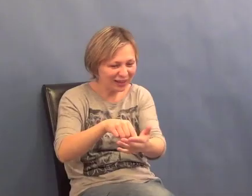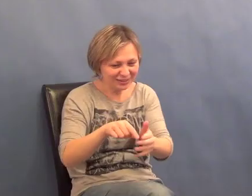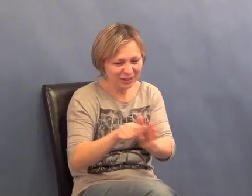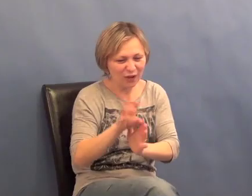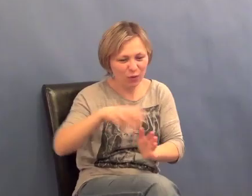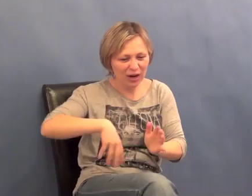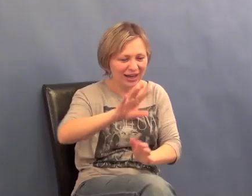Do kręgielni.